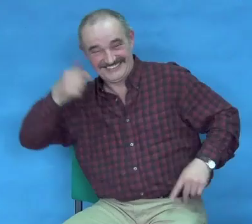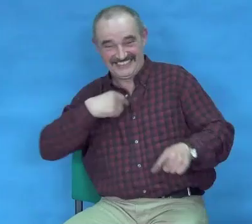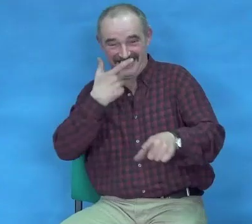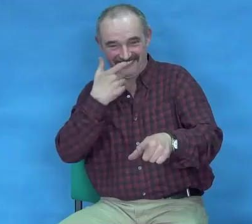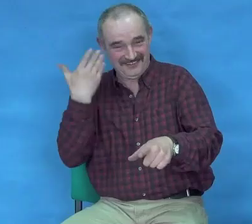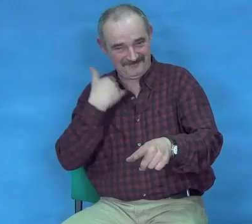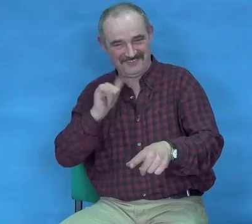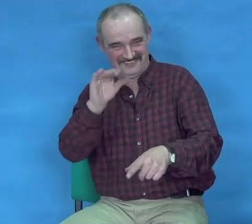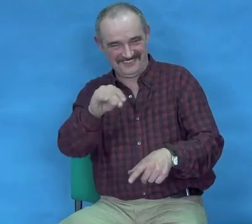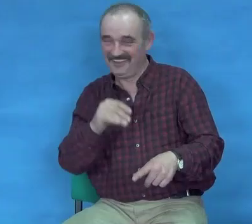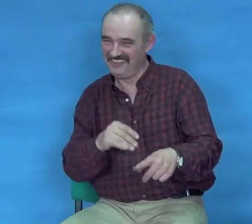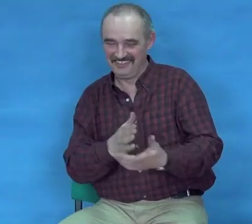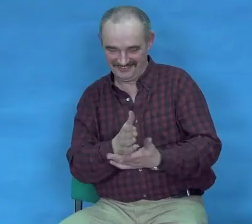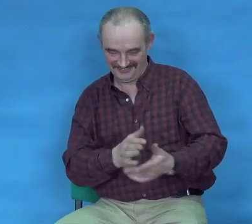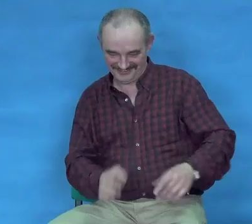Kiedyś mówiłem Ci o chuliganach, ale nie wierzyłeś.